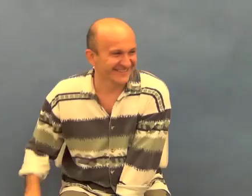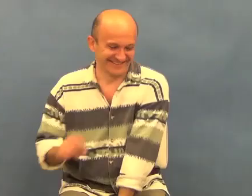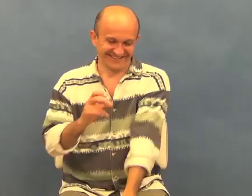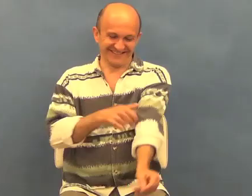Tak.